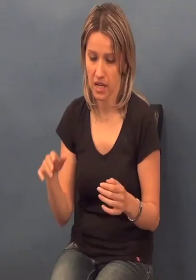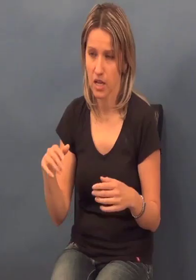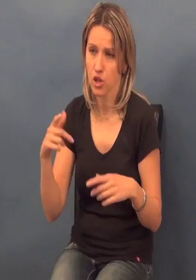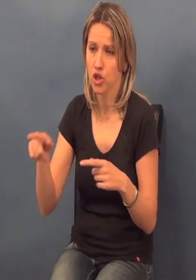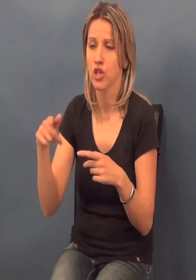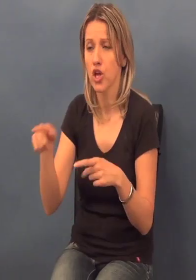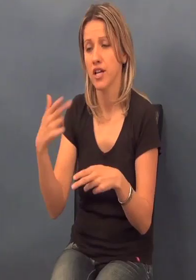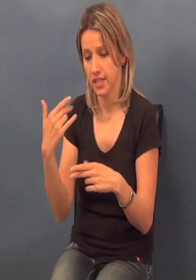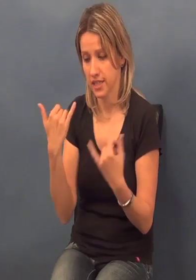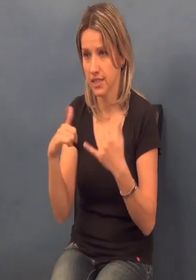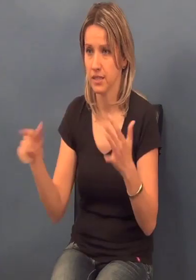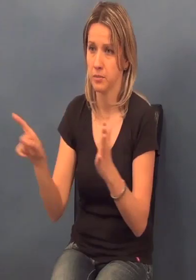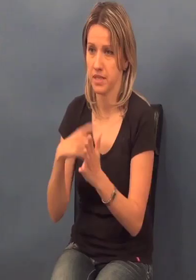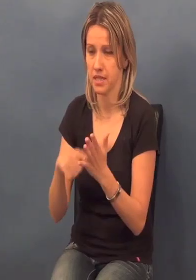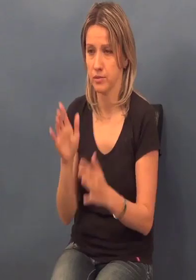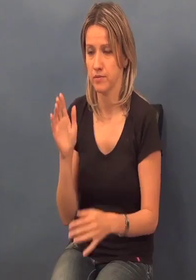To innym razem. Ten odpada.